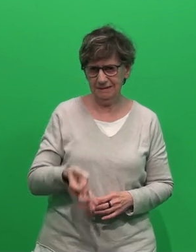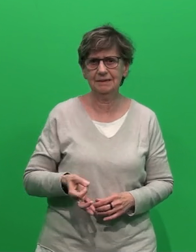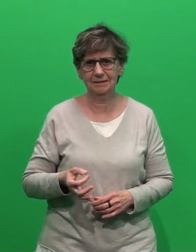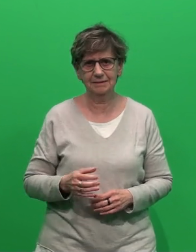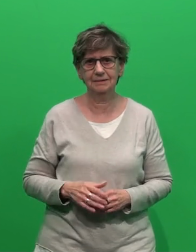Sí.